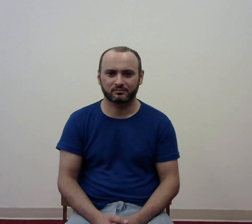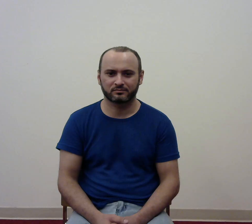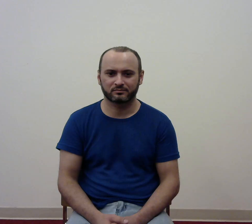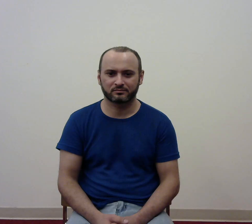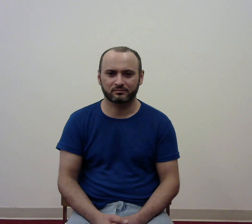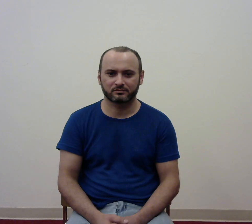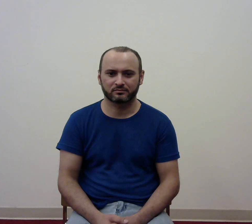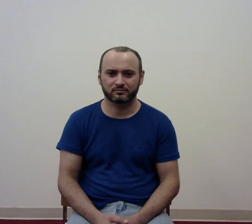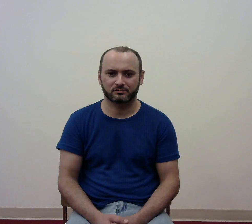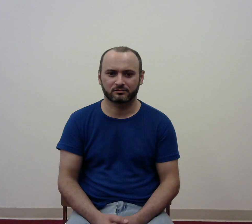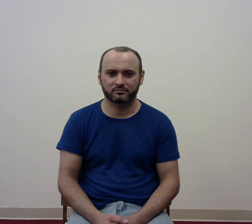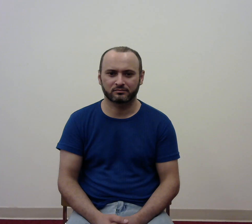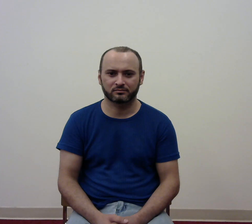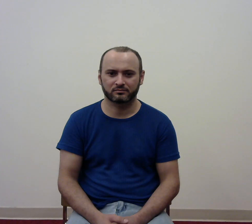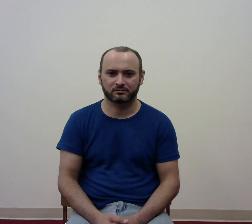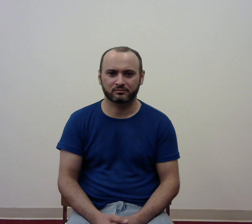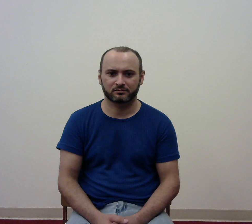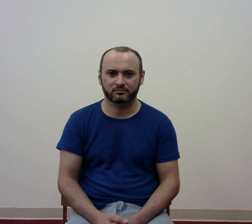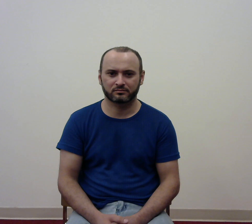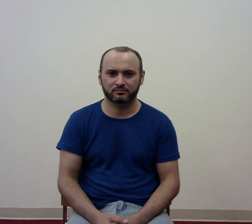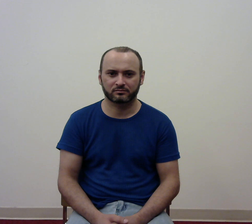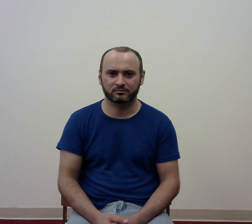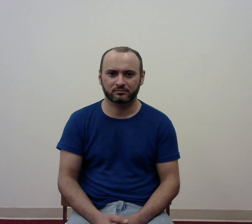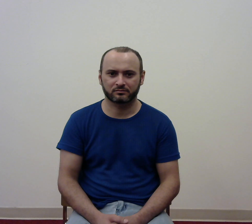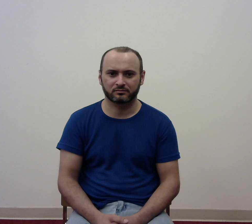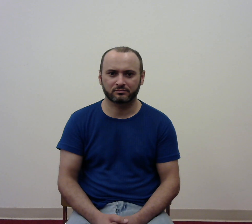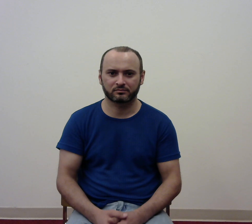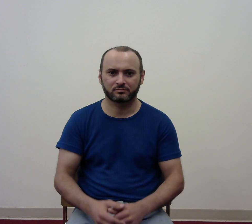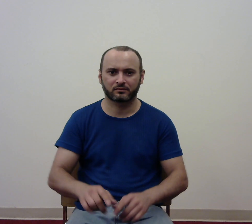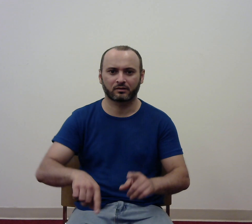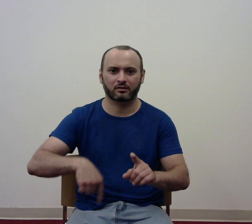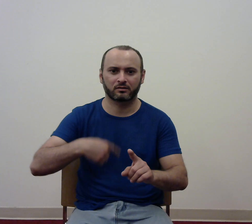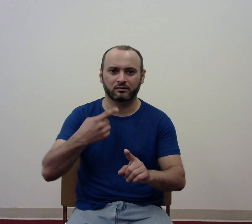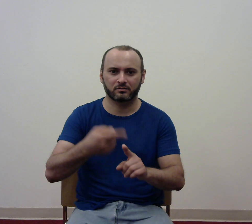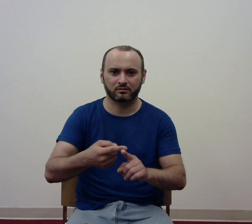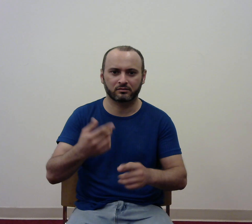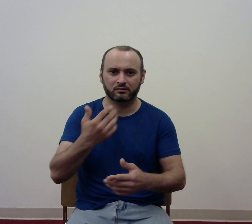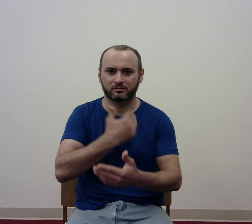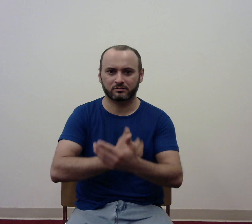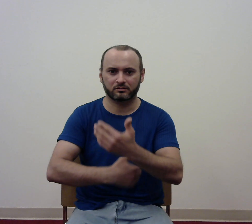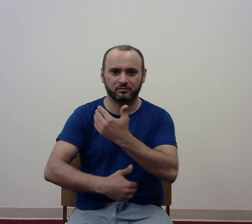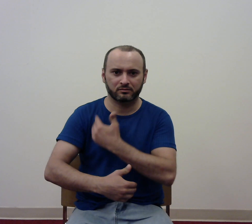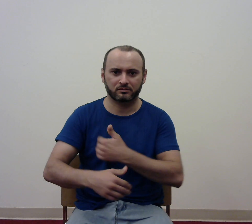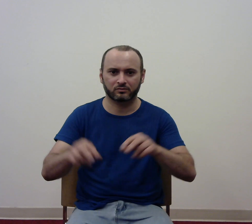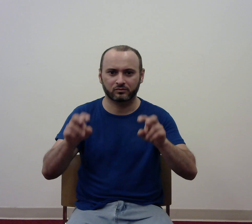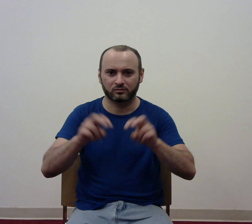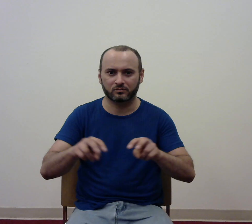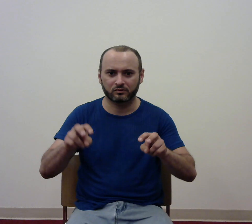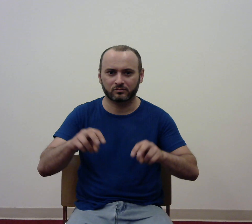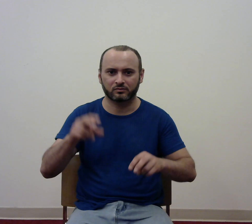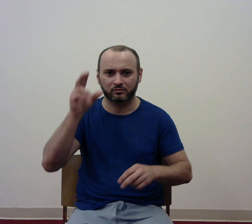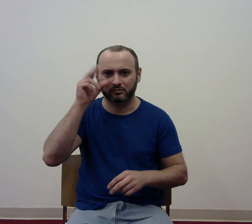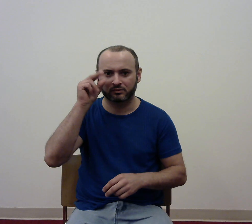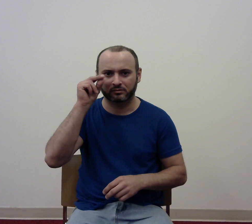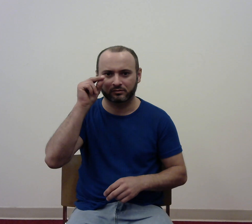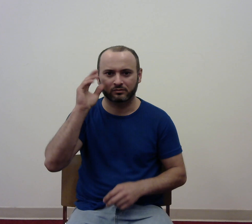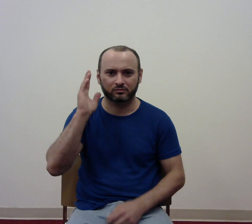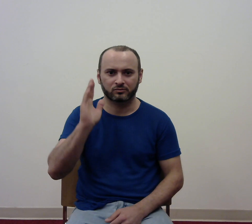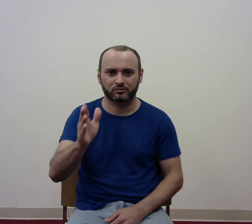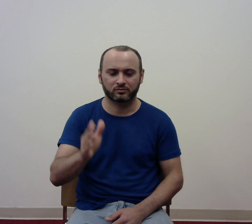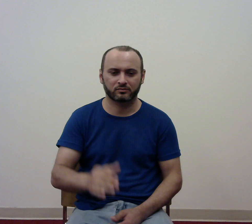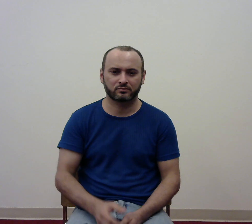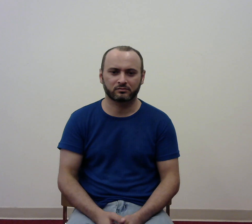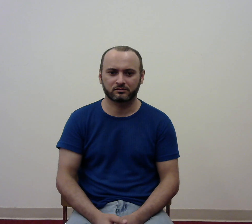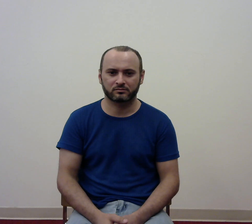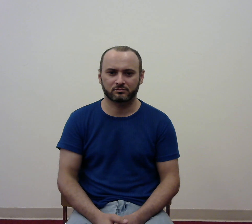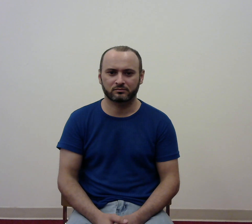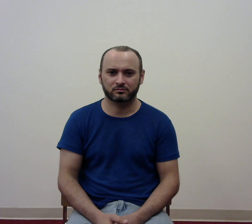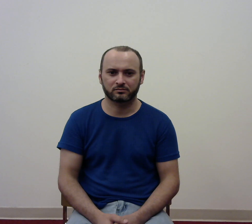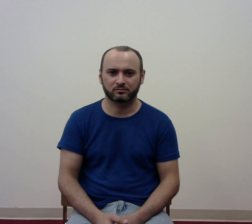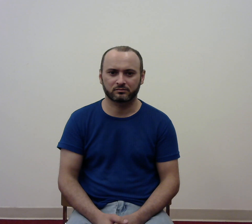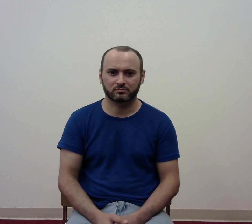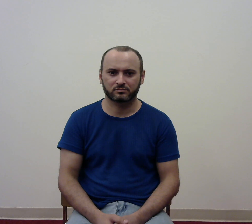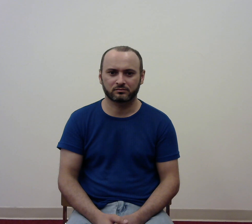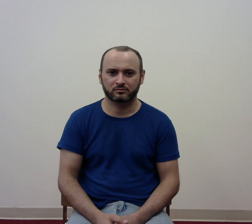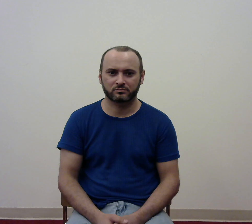Növbəti əlillik müayinəsi nə zaman keçiriləcək?